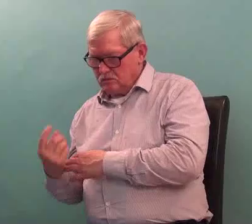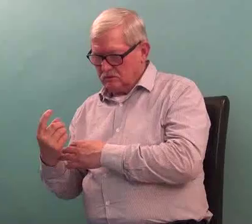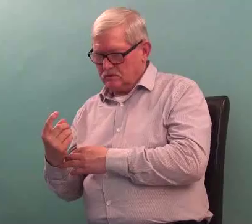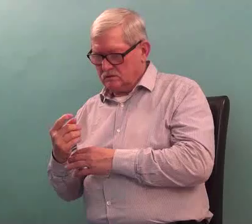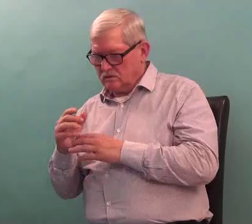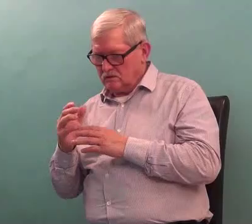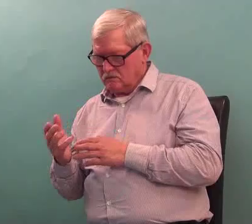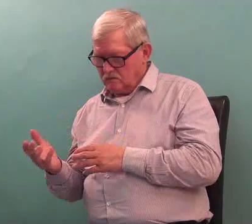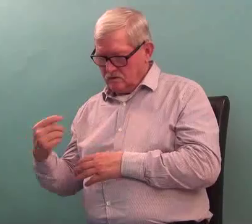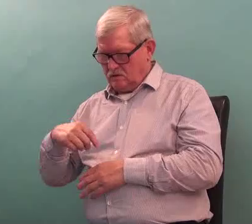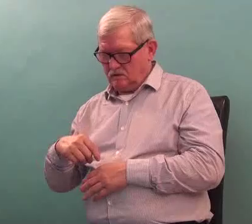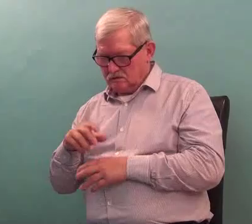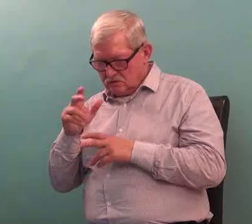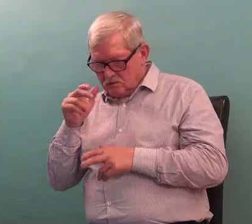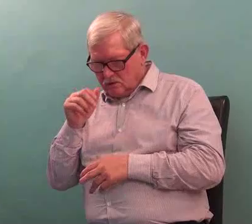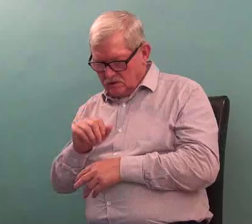Wskoczył, a tam jest żaba.